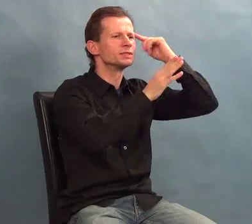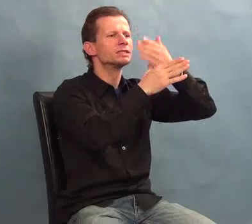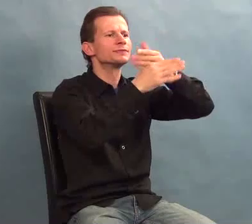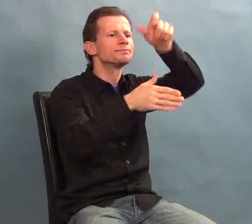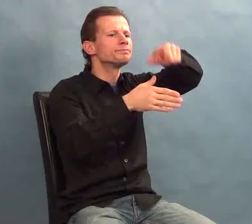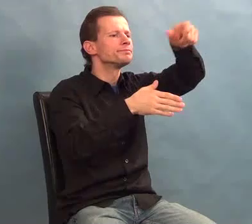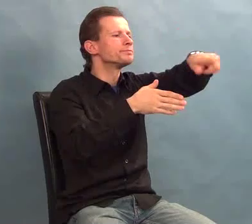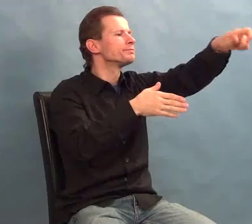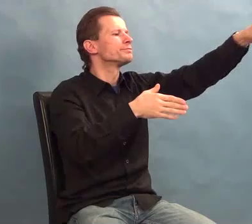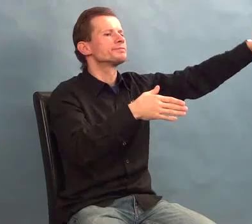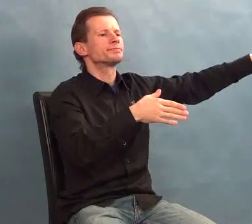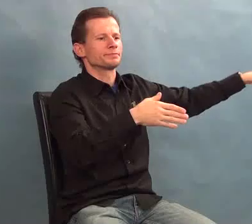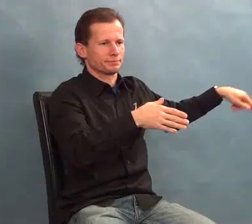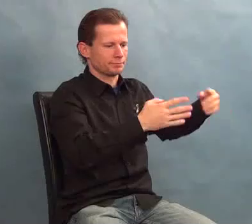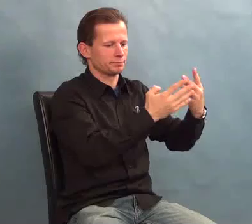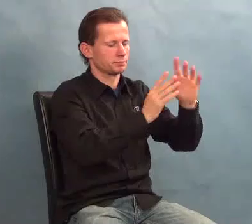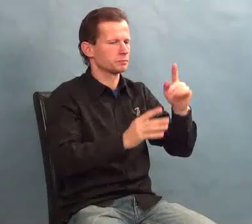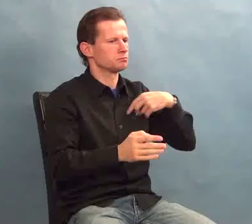Wiesz, taki płot drewniany.